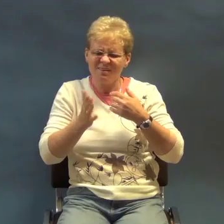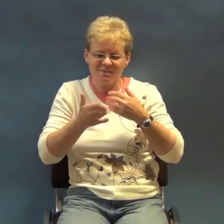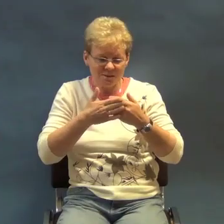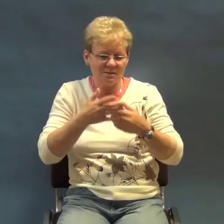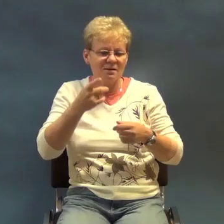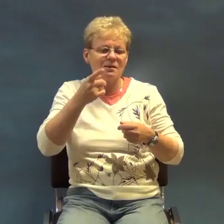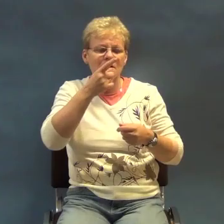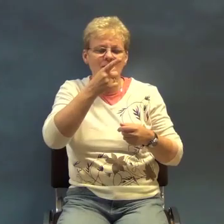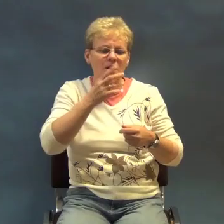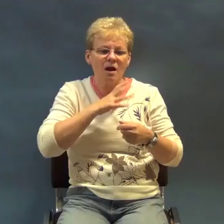Co tam było?